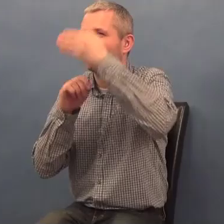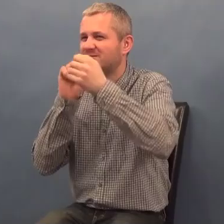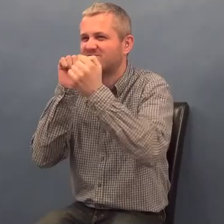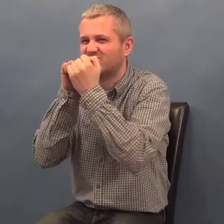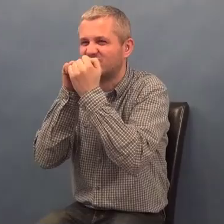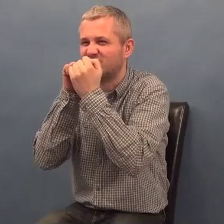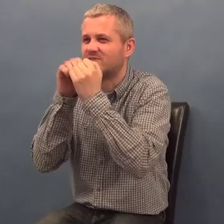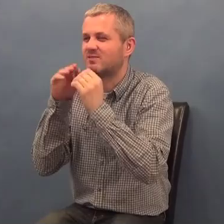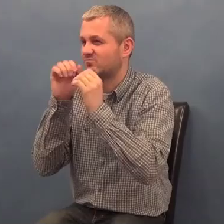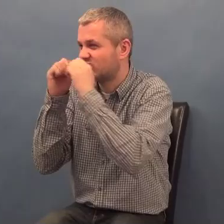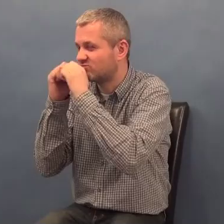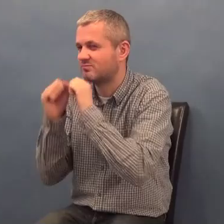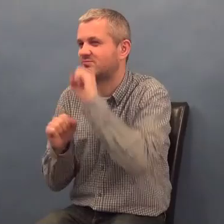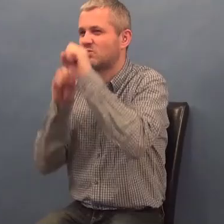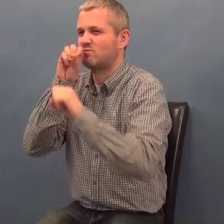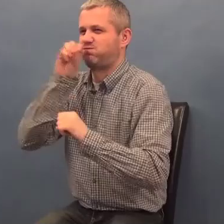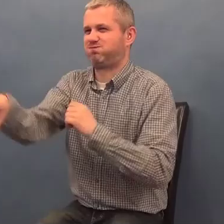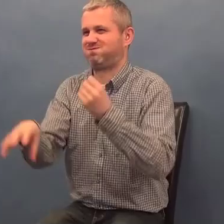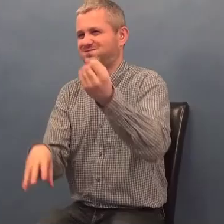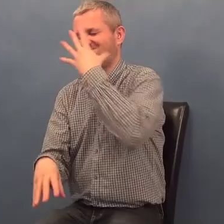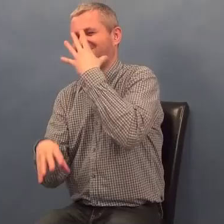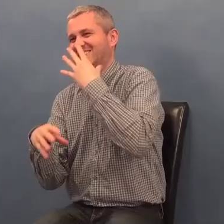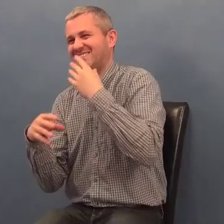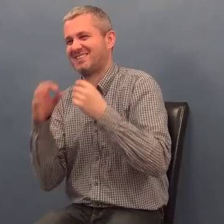Ryba też dotyka szyby, patrzą na siebie. Potem ryba wyskakuje i opluwa kota. Kot dostaje wodą w twarz.